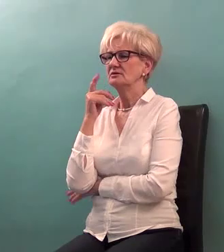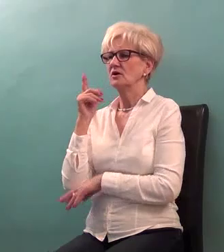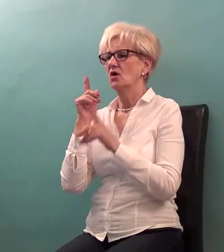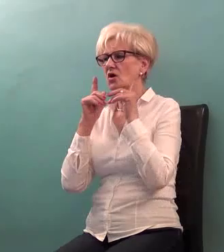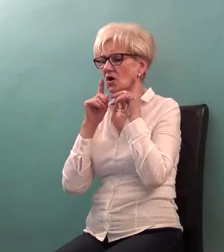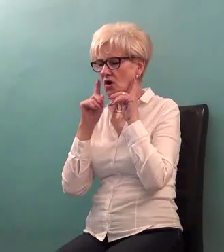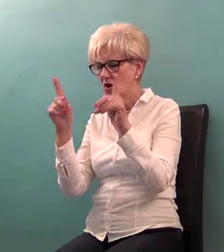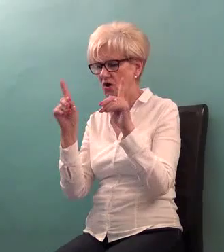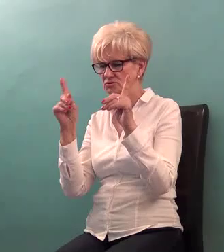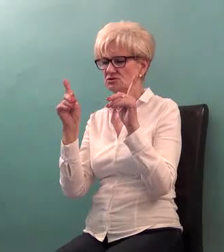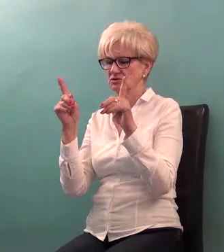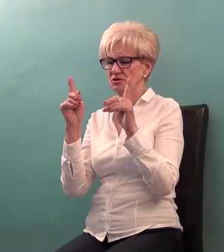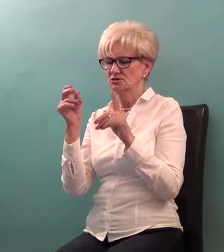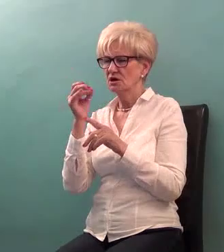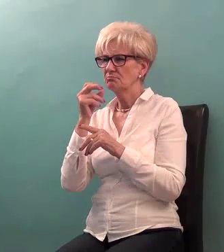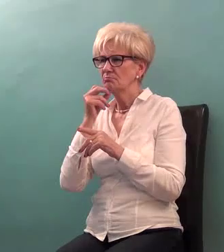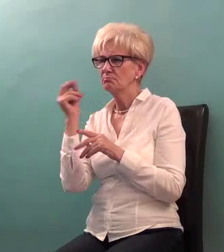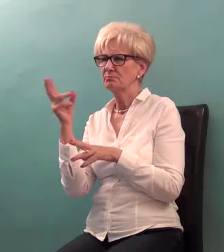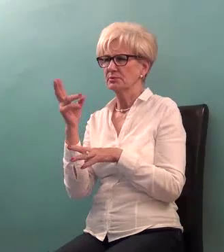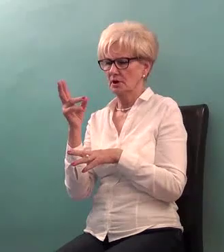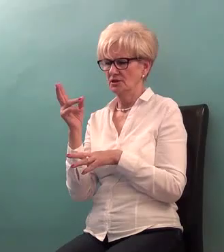Uważać na prąd.